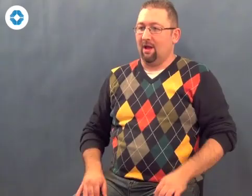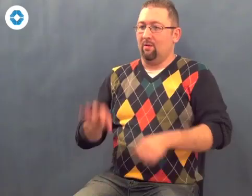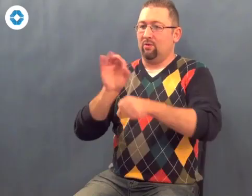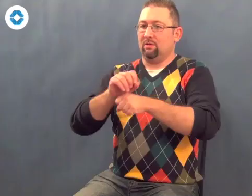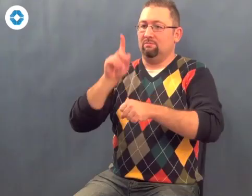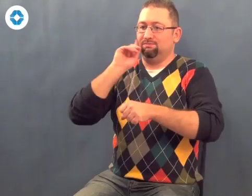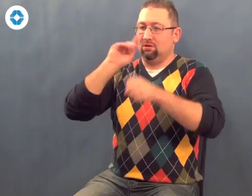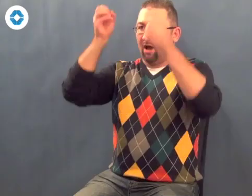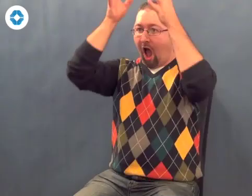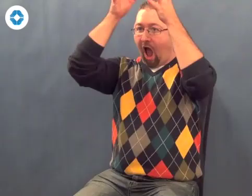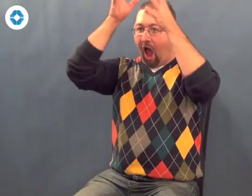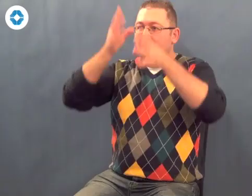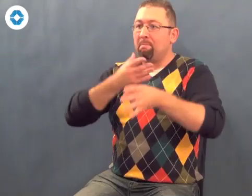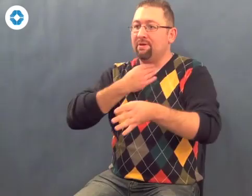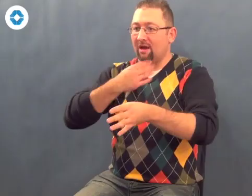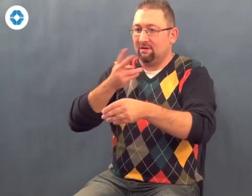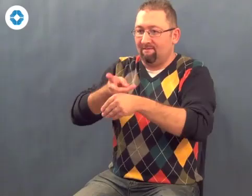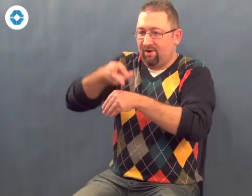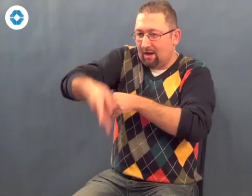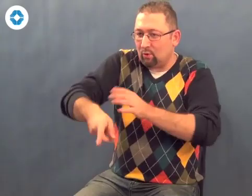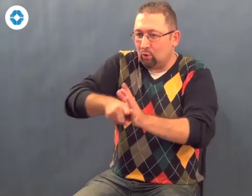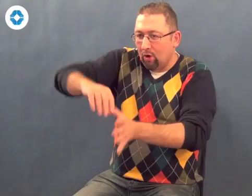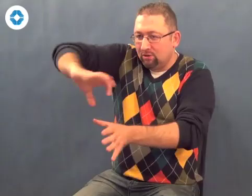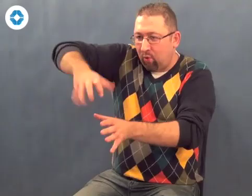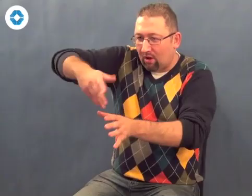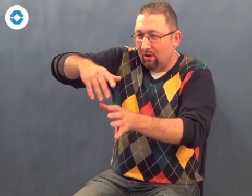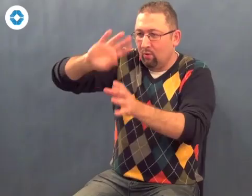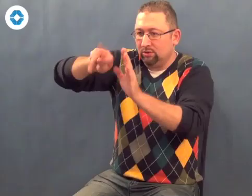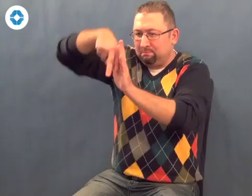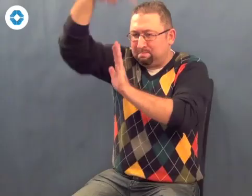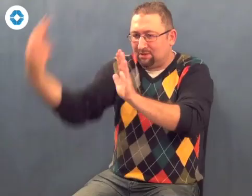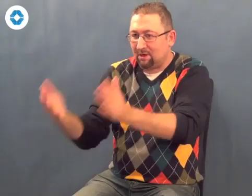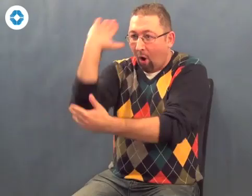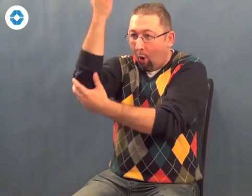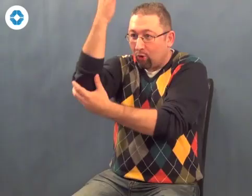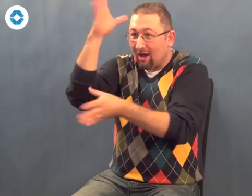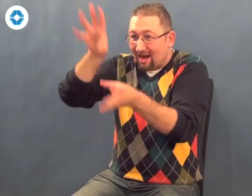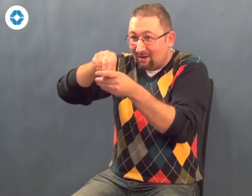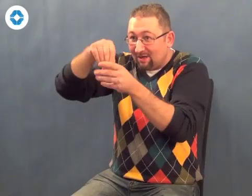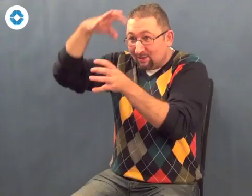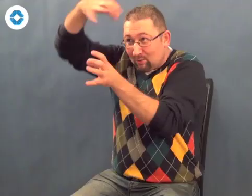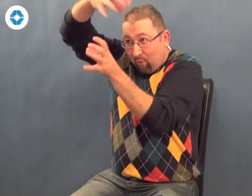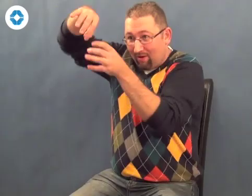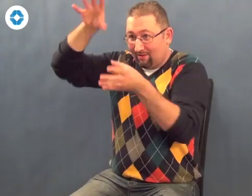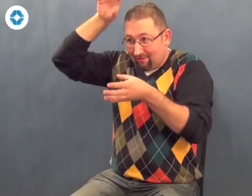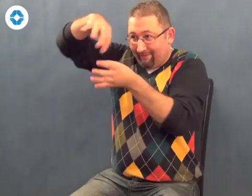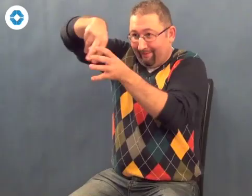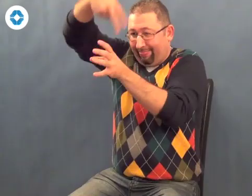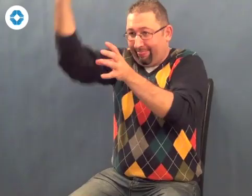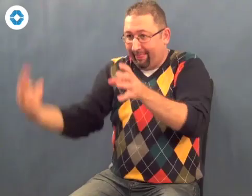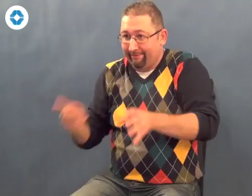Chłopcu włosy stanęły dęba, bo zobaczył, że pies włożył łeb do słoja, a potem wypadł przez okno razem ze słojem na łbie.